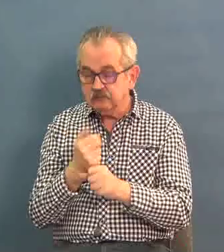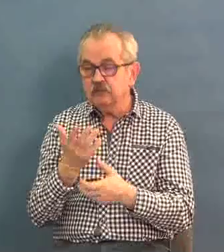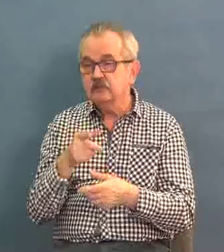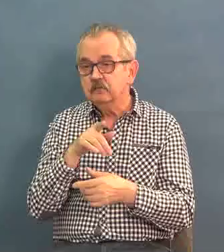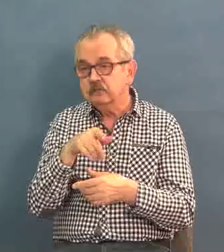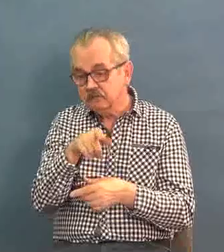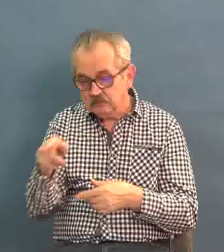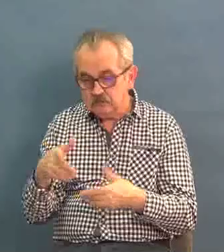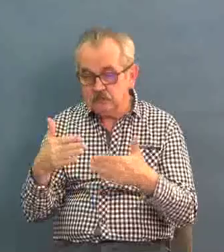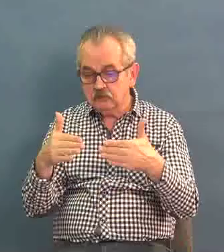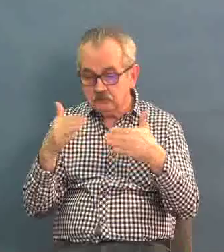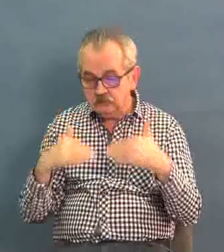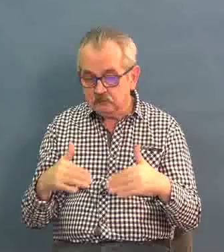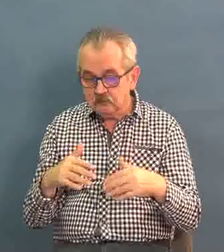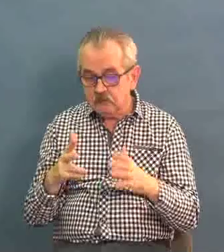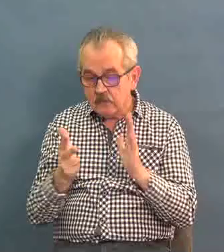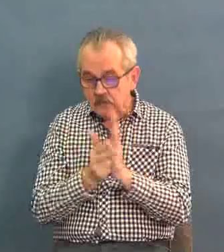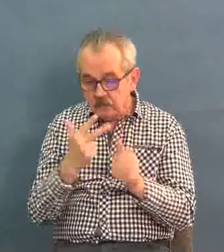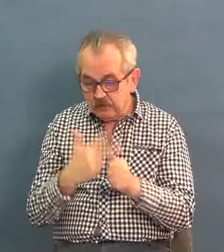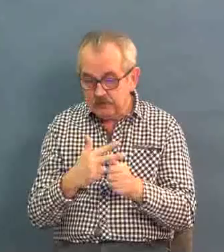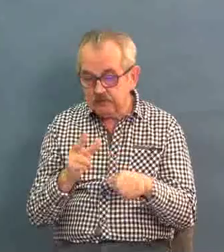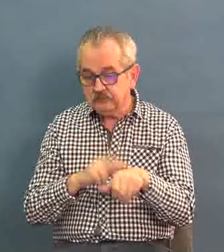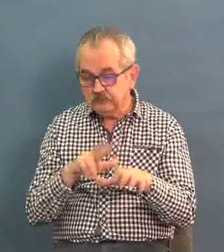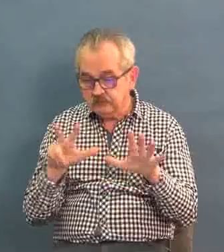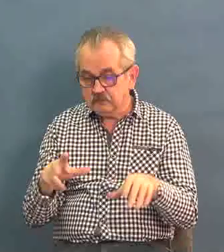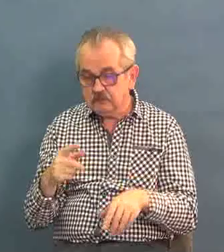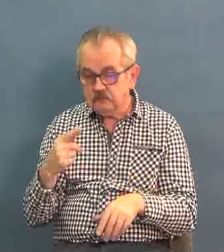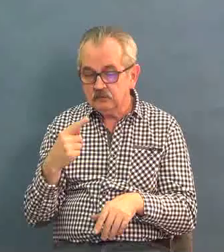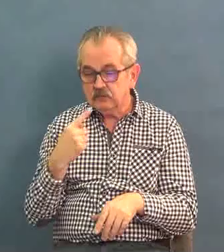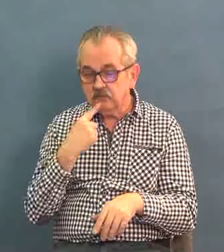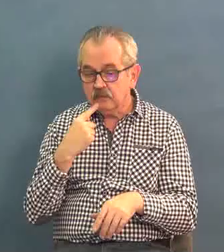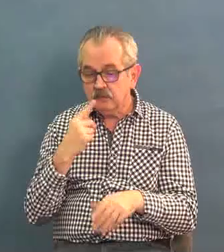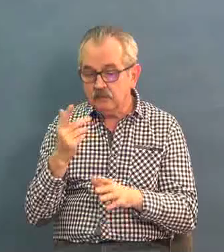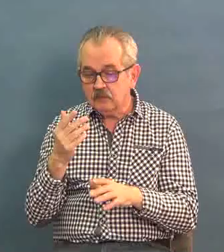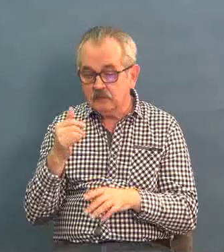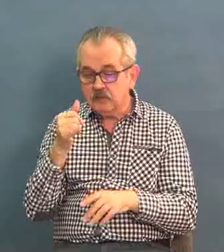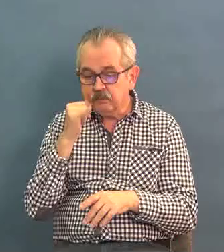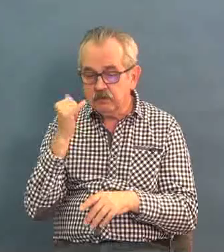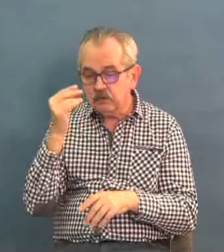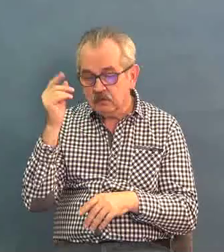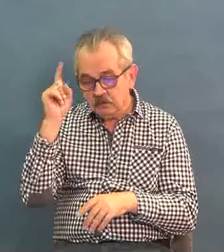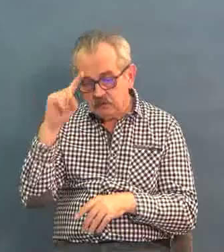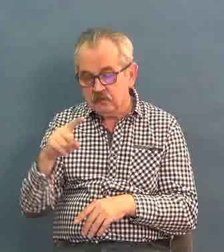Następnie od osiemnastej trzydzieści do ósmej nauka języka niemieckiego.